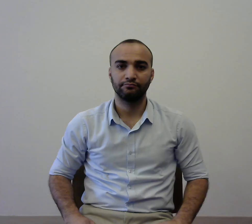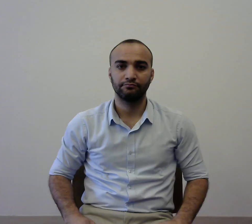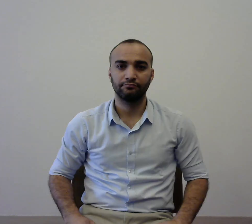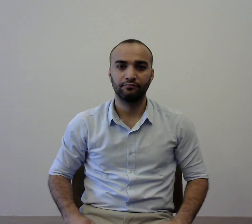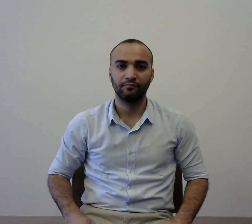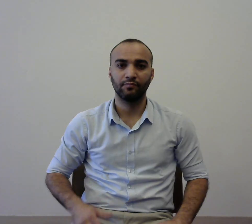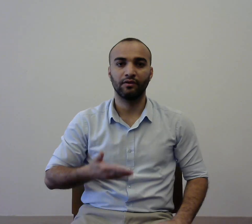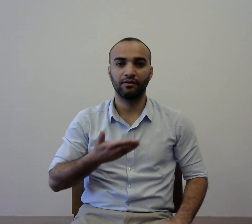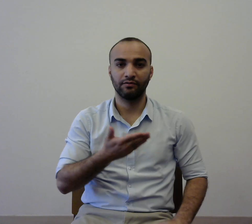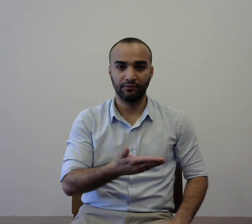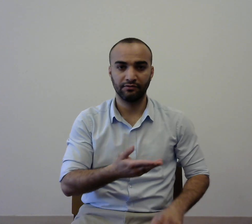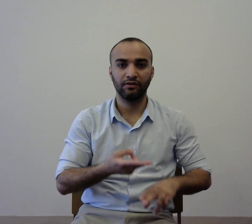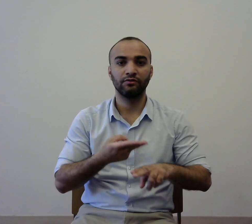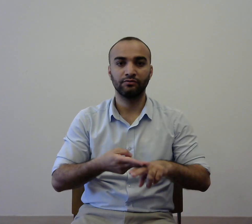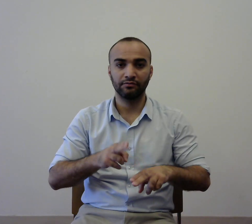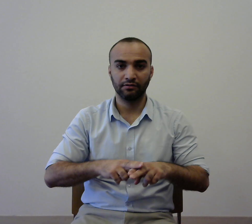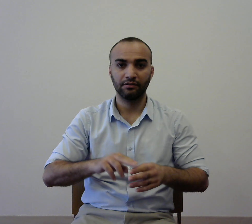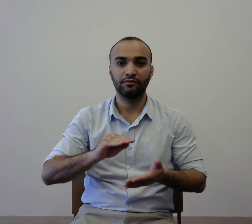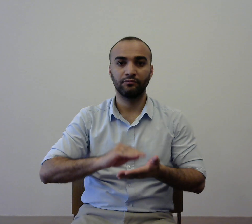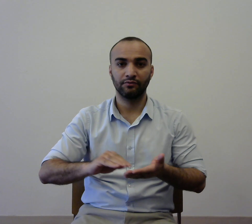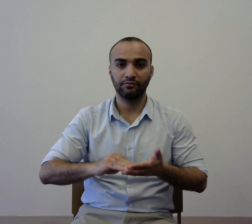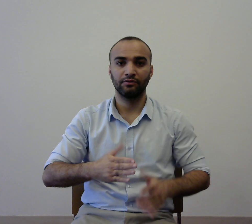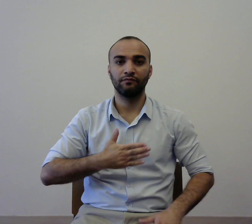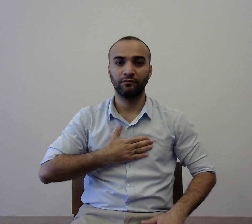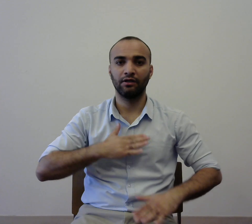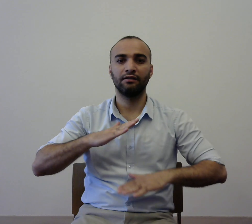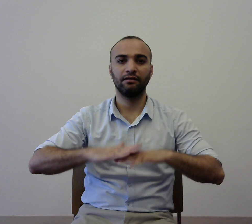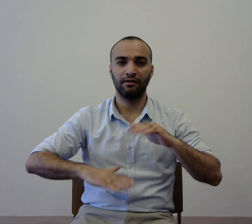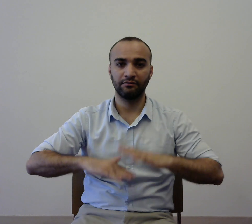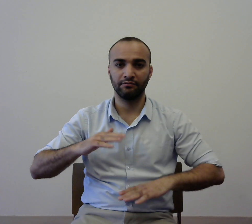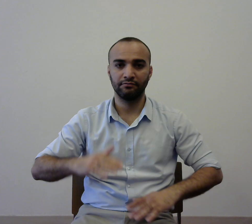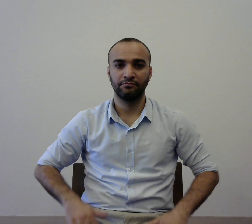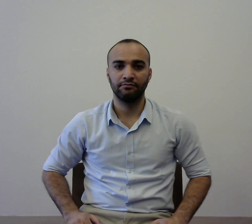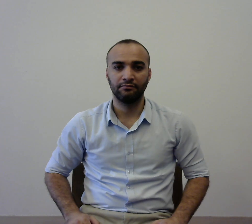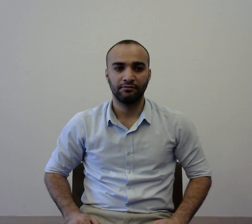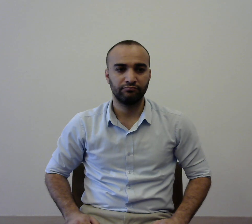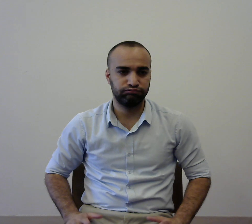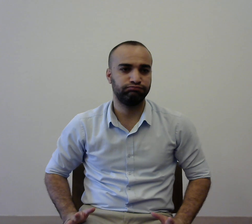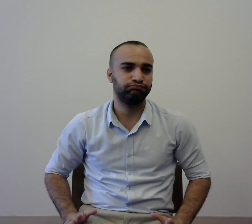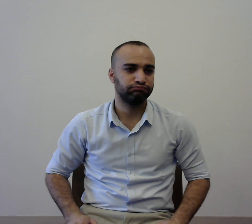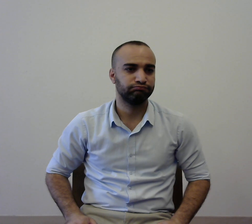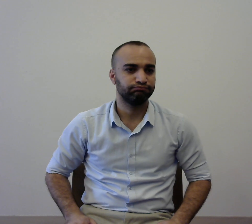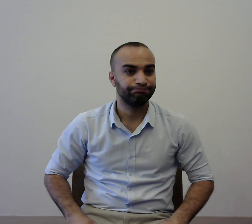Bu yazılar mənə aiddir